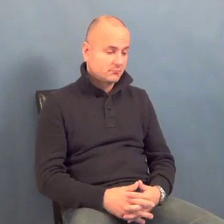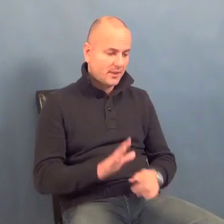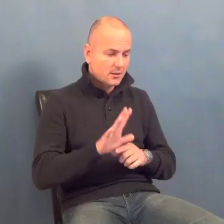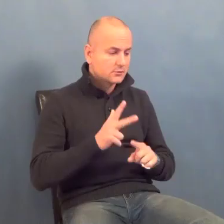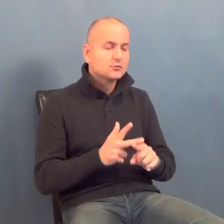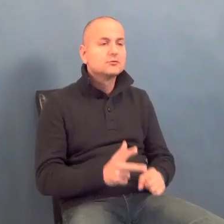Piętnasta trzydzieści.